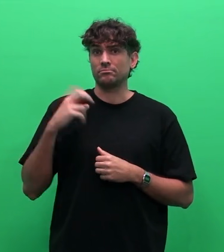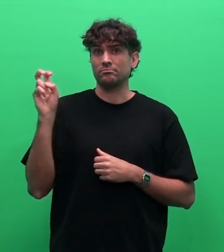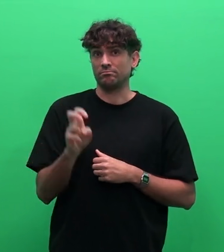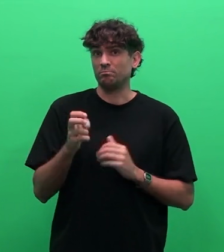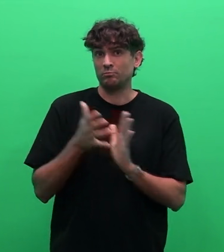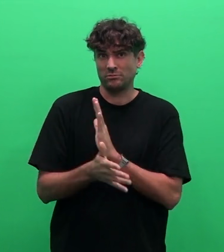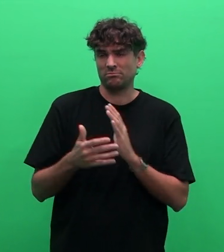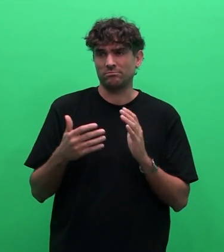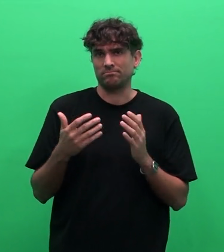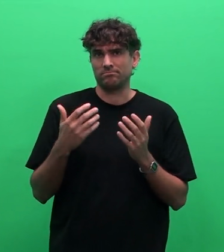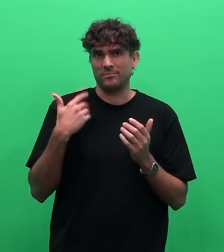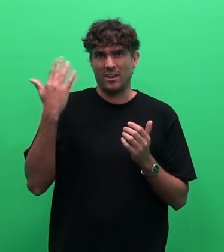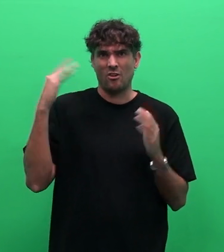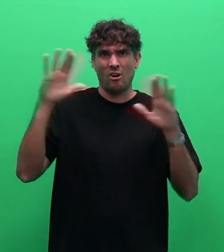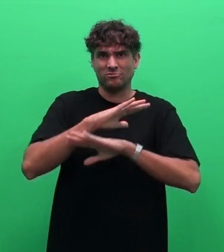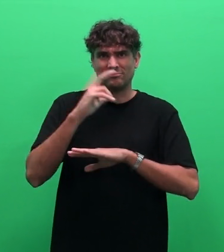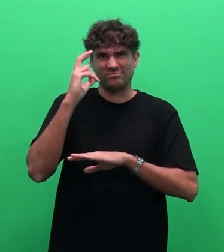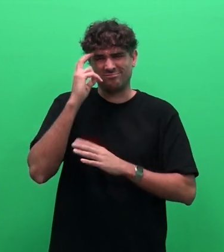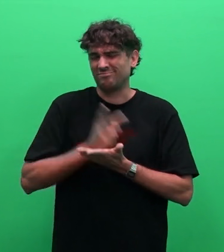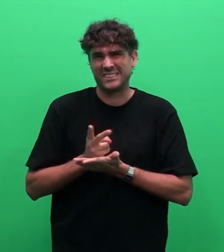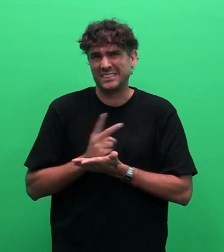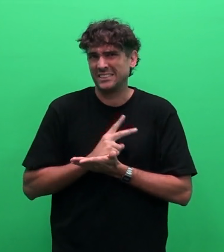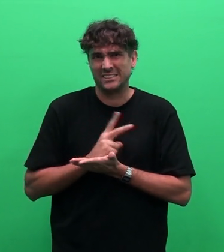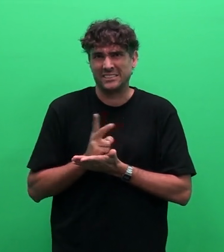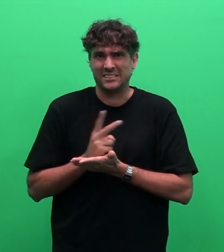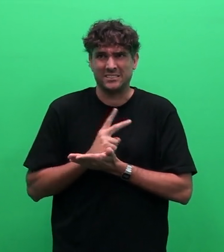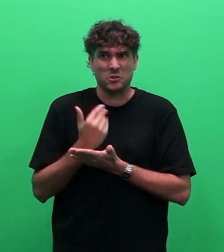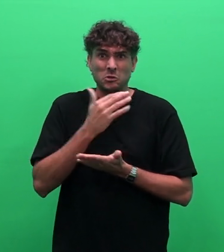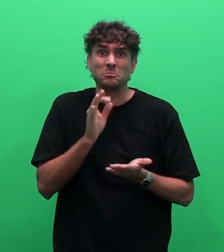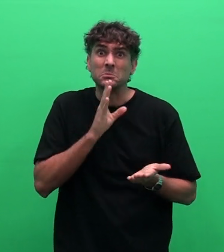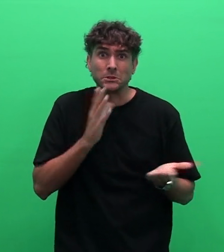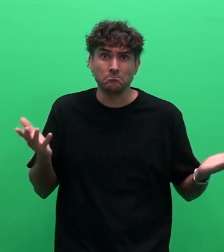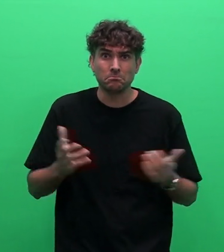Vinc perquè ahir a la nit no podia dormir, no sé què em passa.